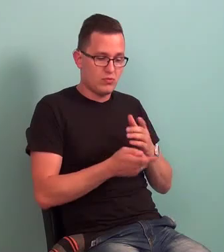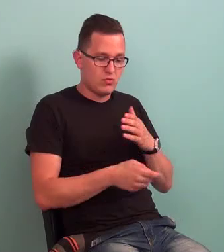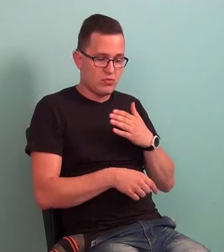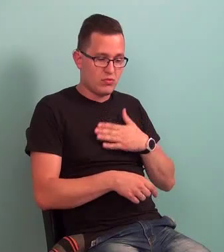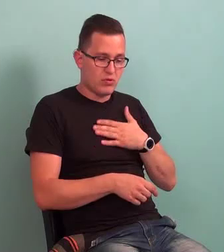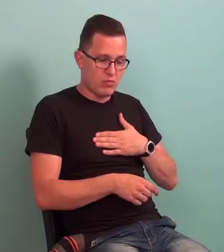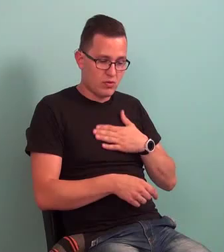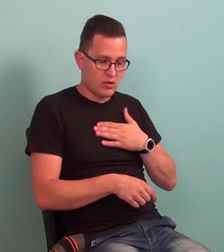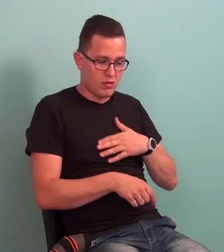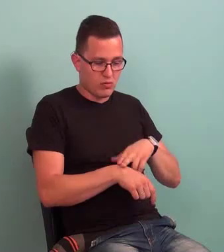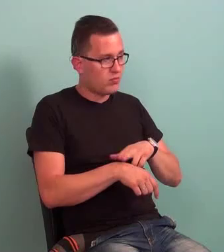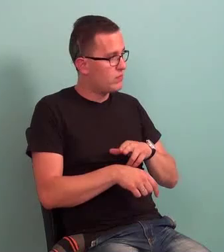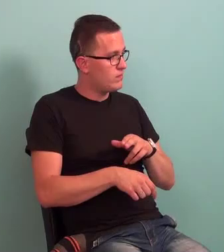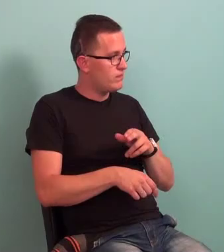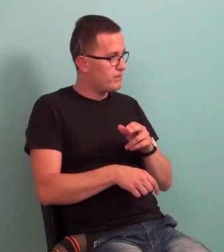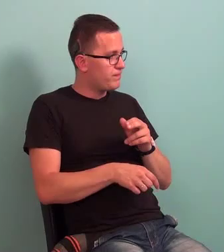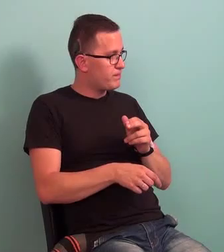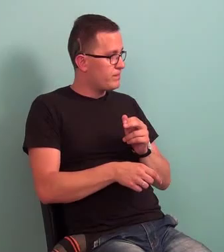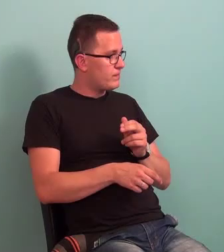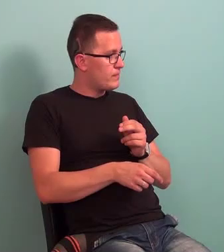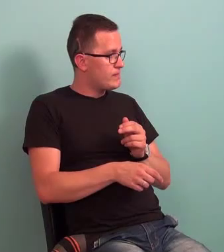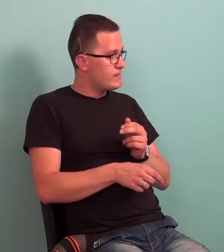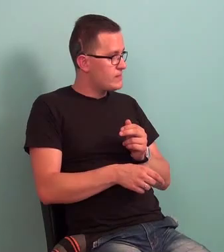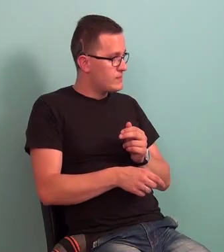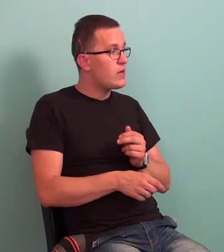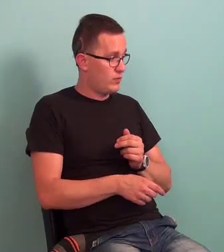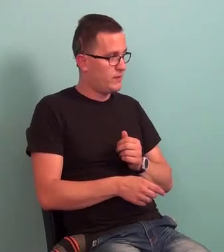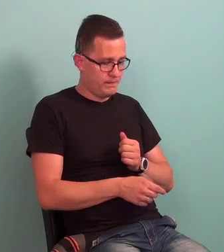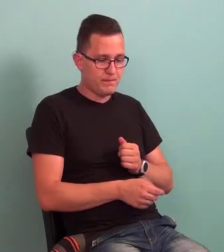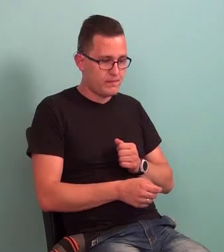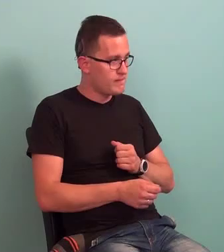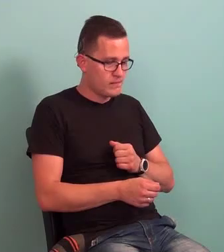Sobota, godzina...